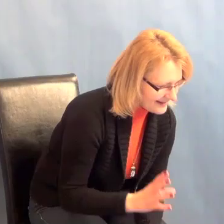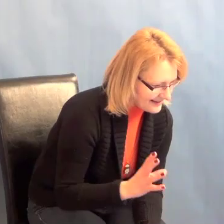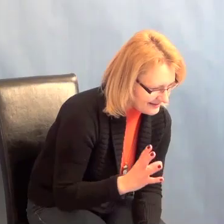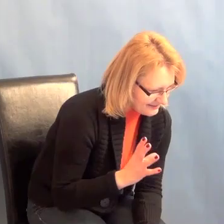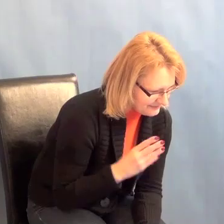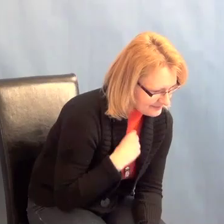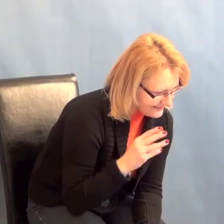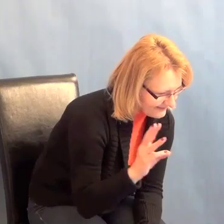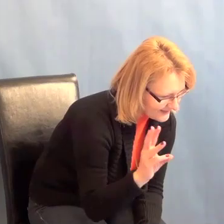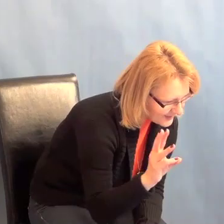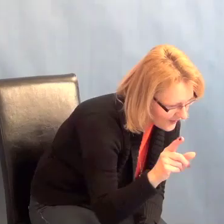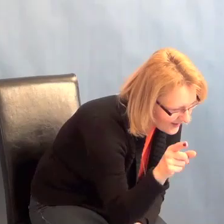Można we wtorek.